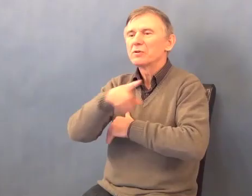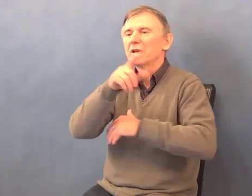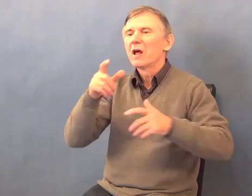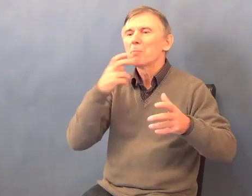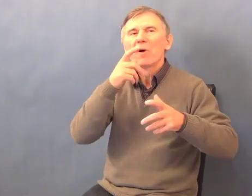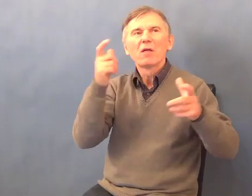Ucieka.